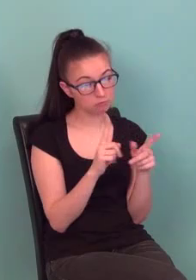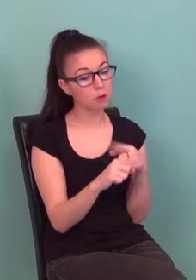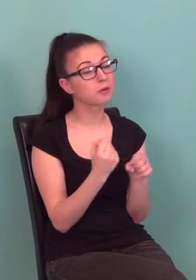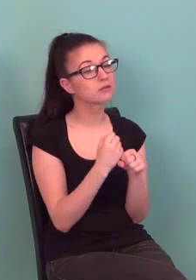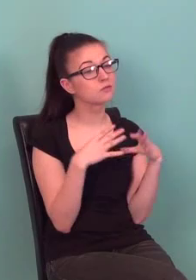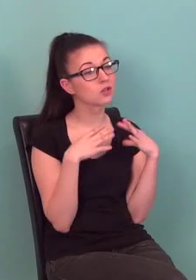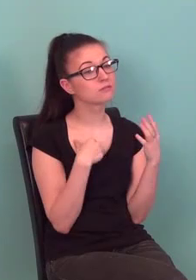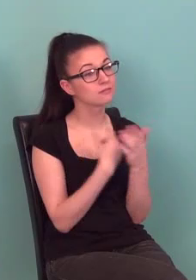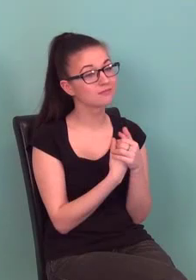Po pracy jestem wolna.